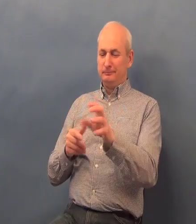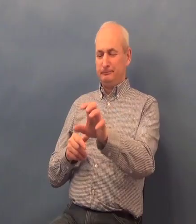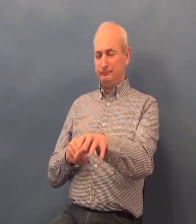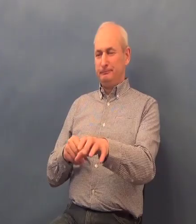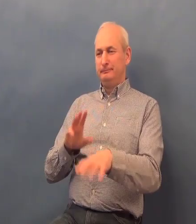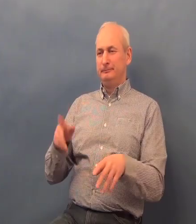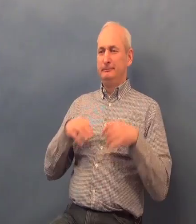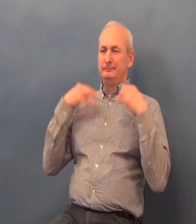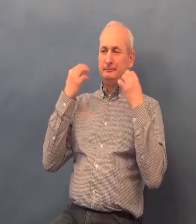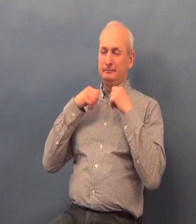Zakłada chustę z powrotem na szyję.